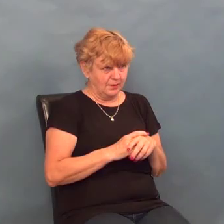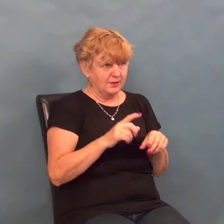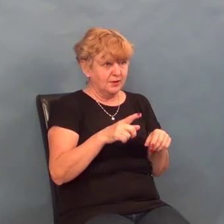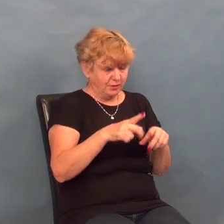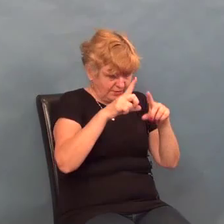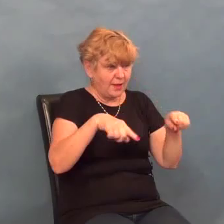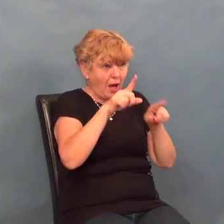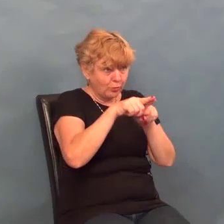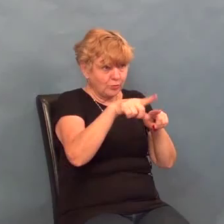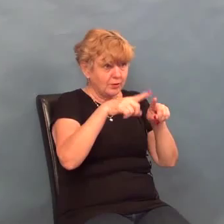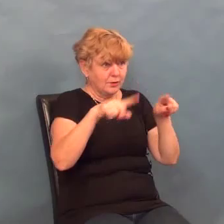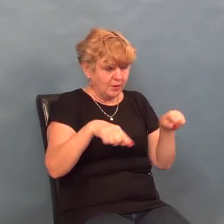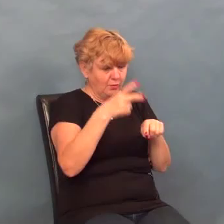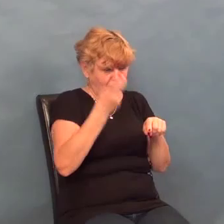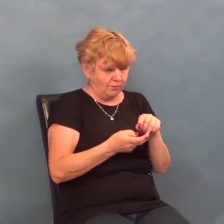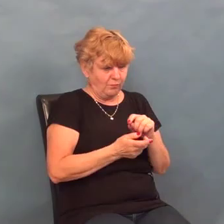Tak, ja też mam trójkąt. On pokazuje, że można spaść.